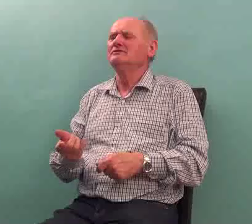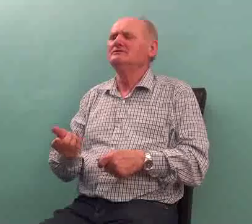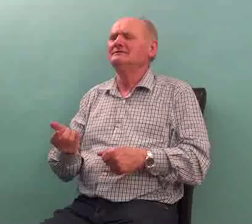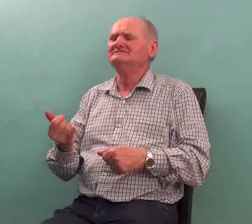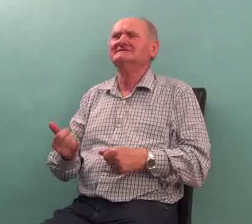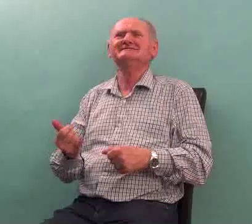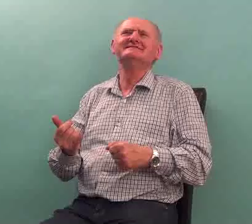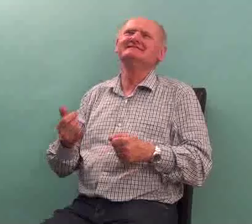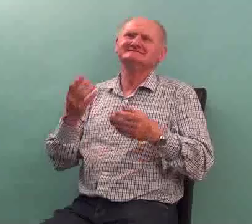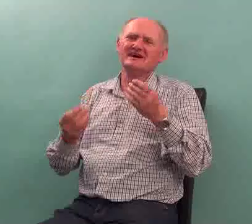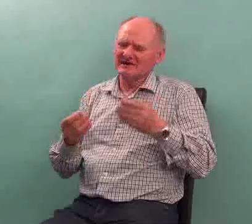Dziecko mówi, że to tylko zabawa.